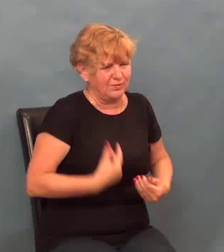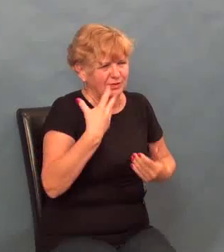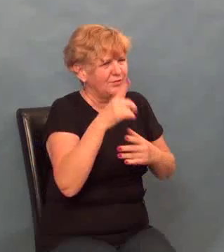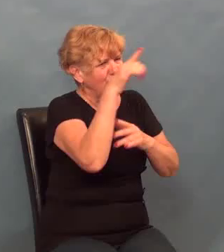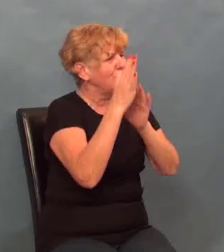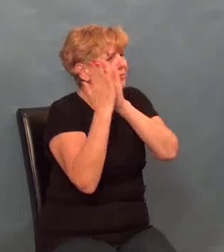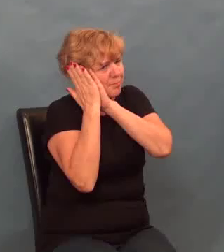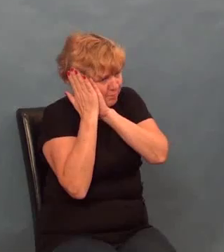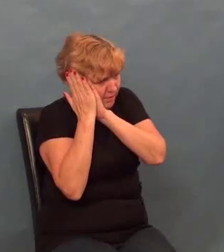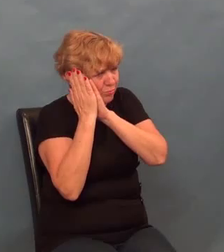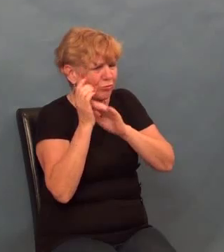Chciał pójść spać.